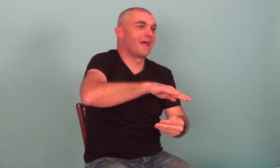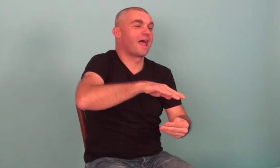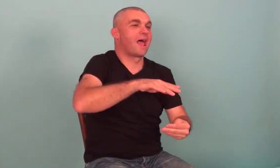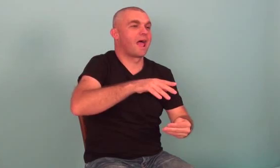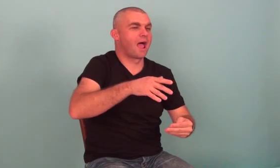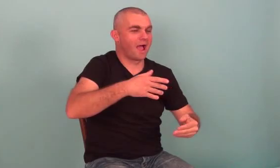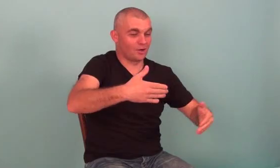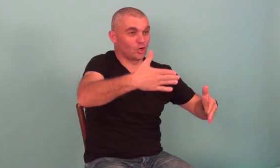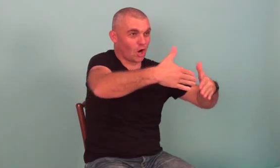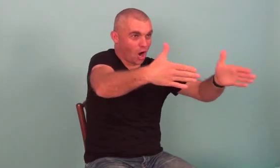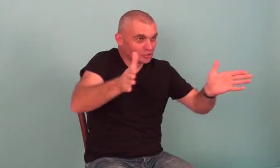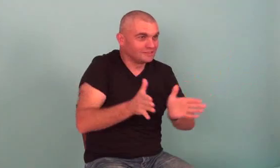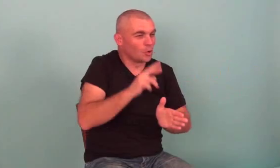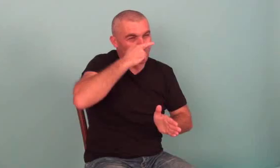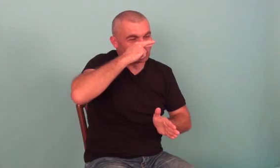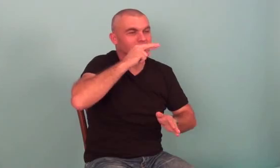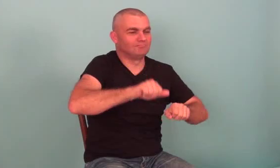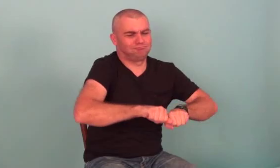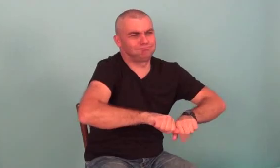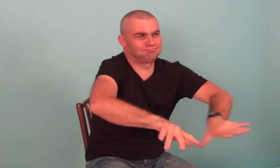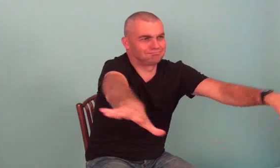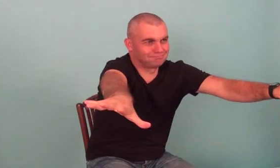Wszystkie gruszki wysypały się z kosza.